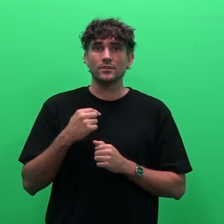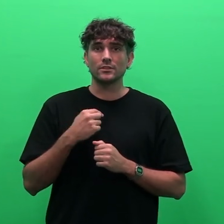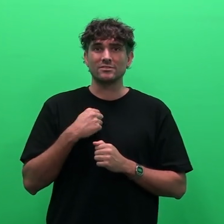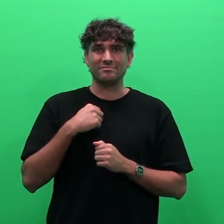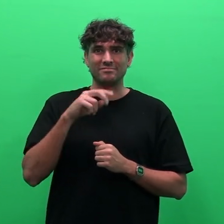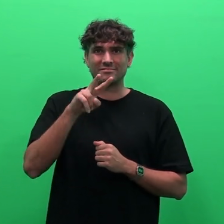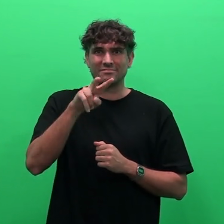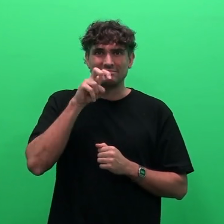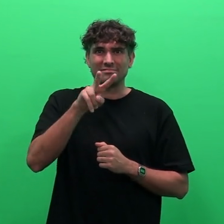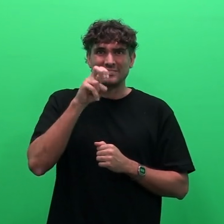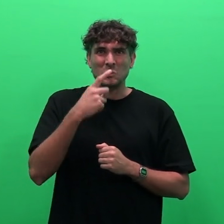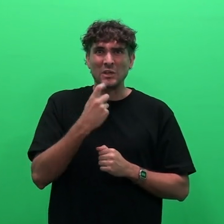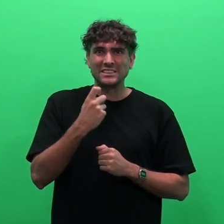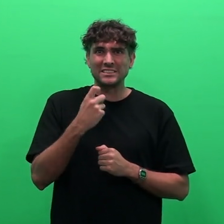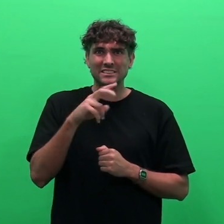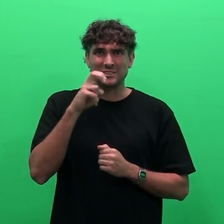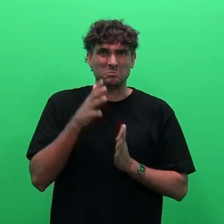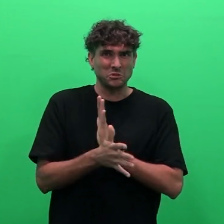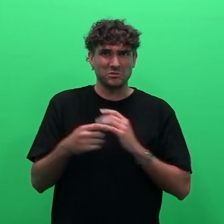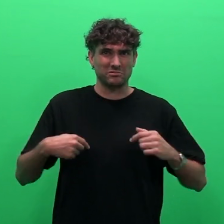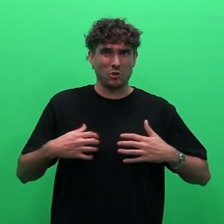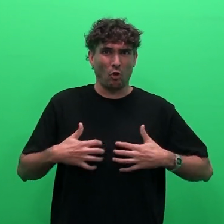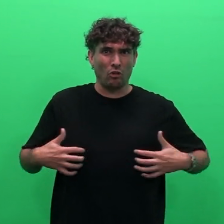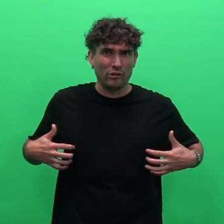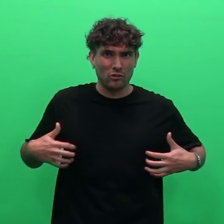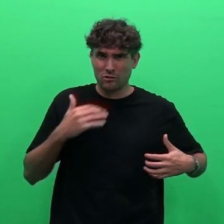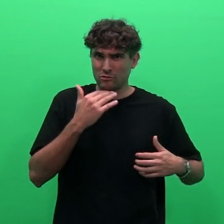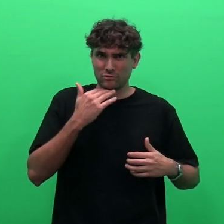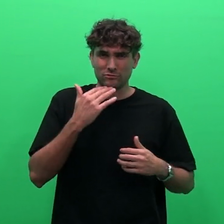Em costa respirar perquè em passa alguna cosa a les costelles.